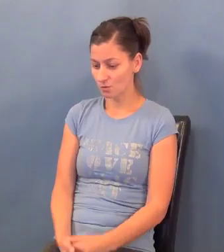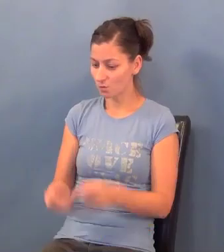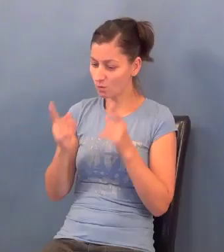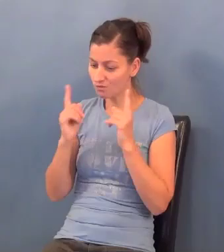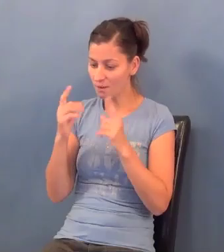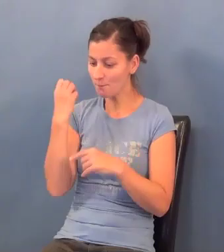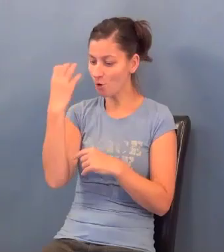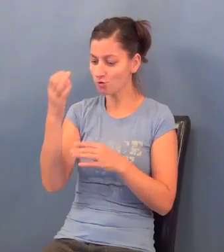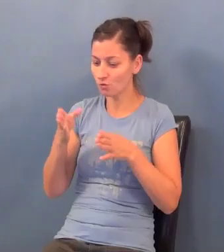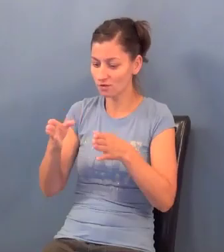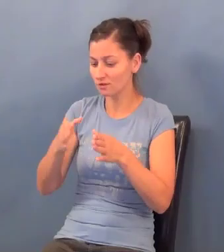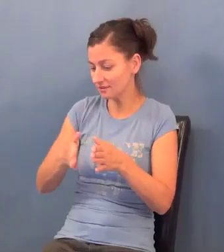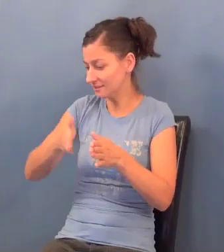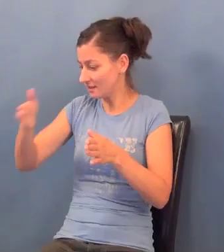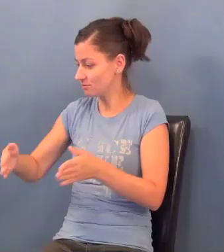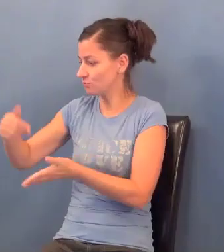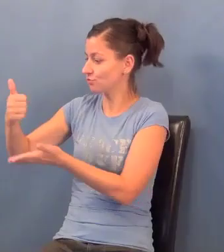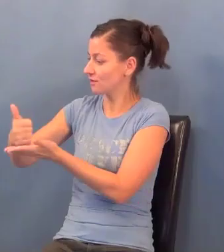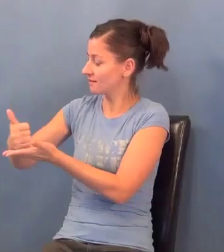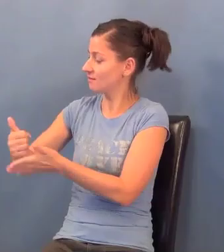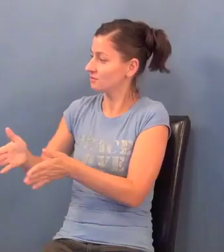Uwaga pociąg, obok ulica i przystanek.